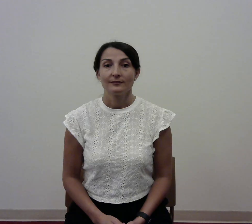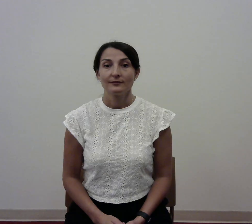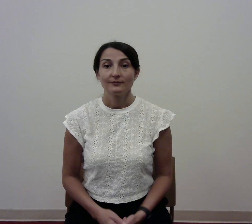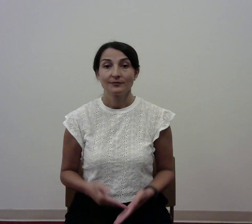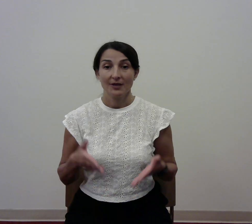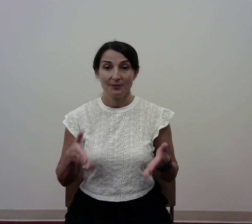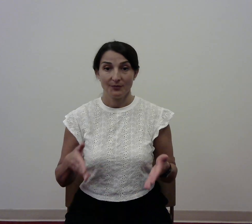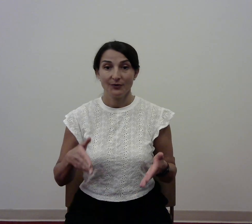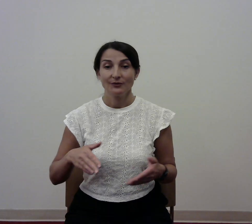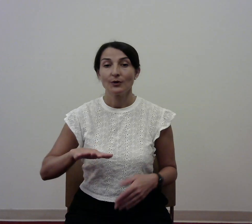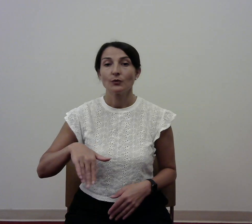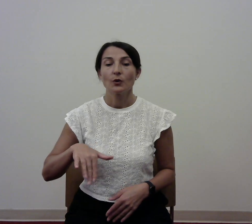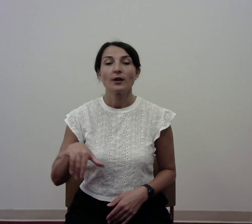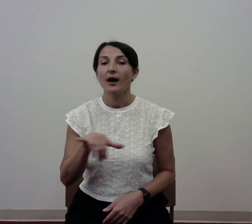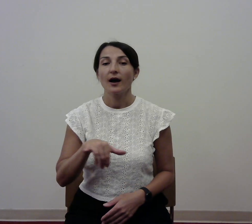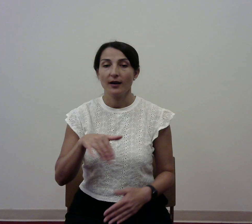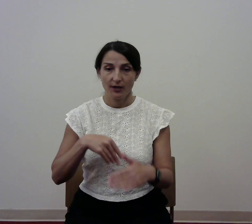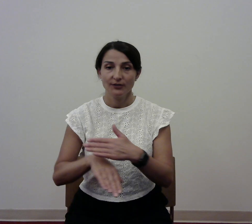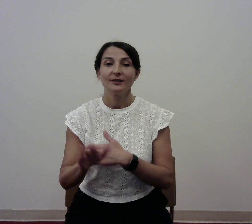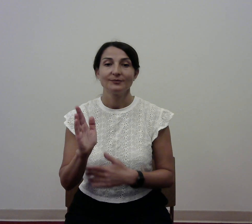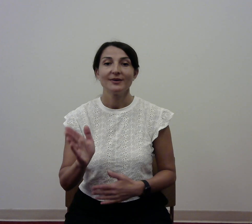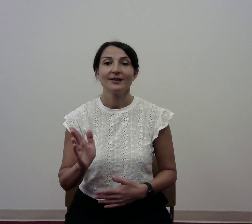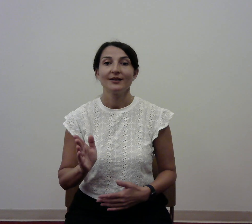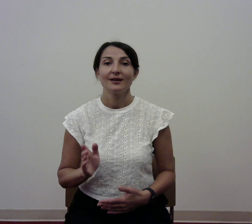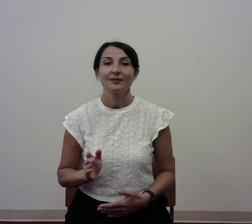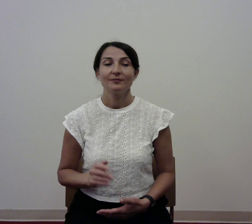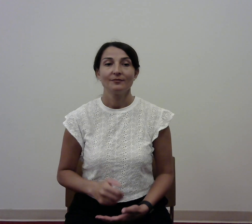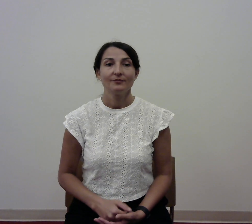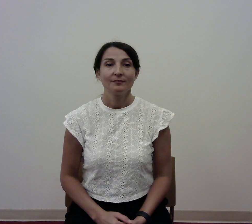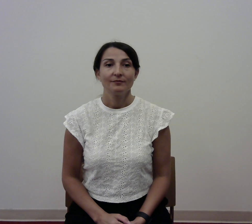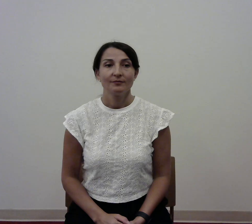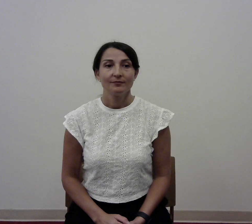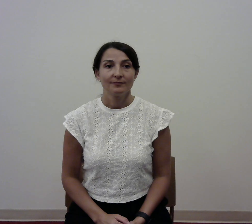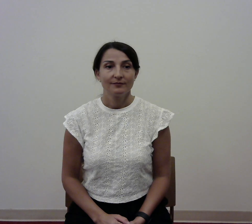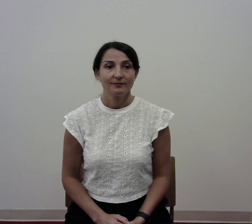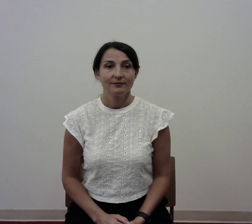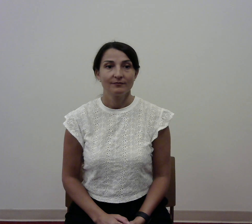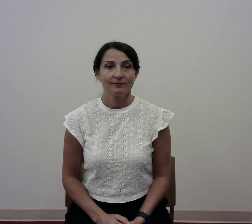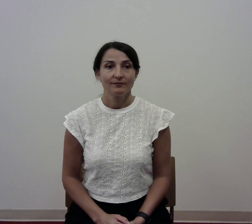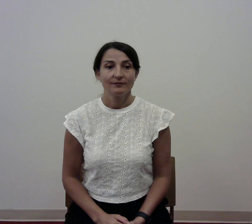Burdan sonra hara getməliyəm?